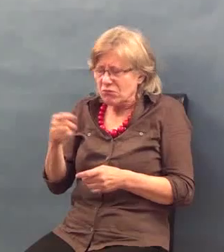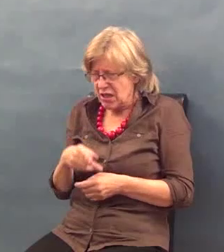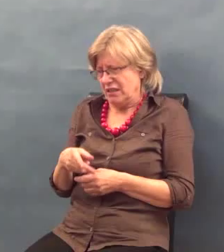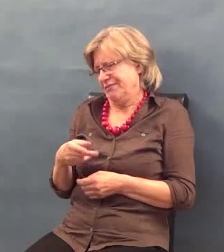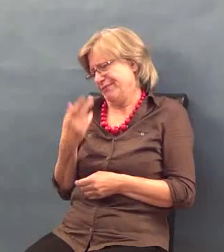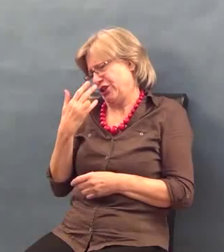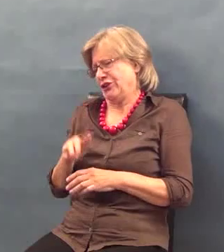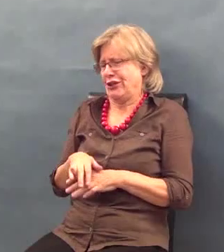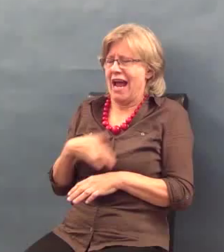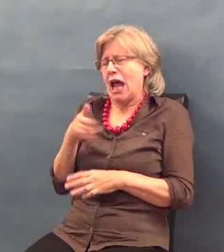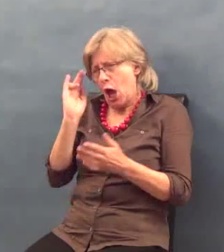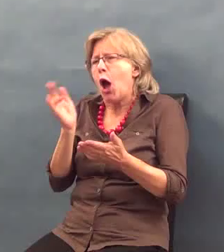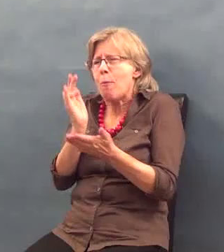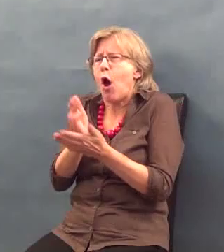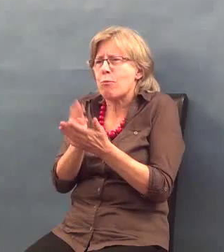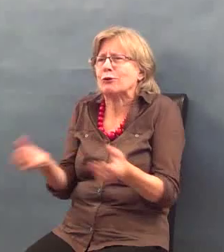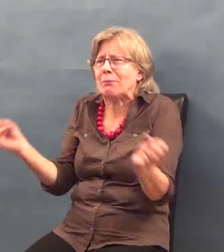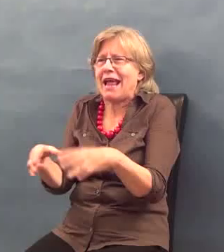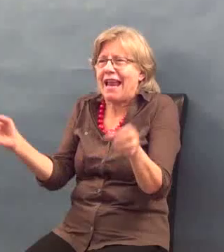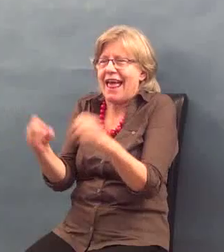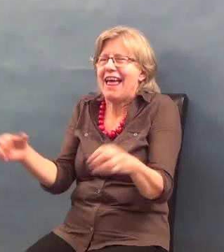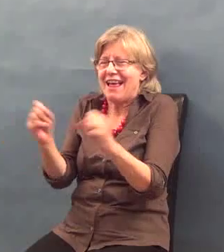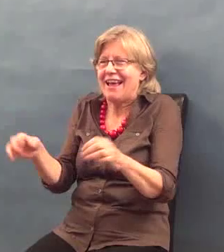Robi im się żal chłopca i postanawiają mu pomóc pozbierać gruszki.